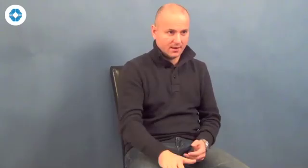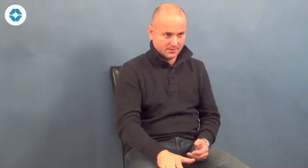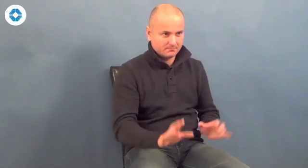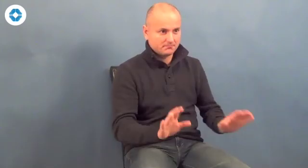Już.